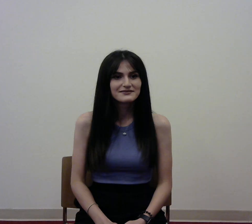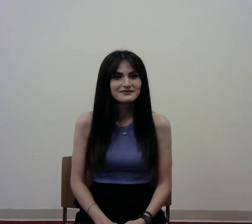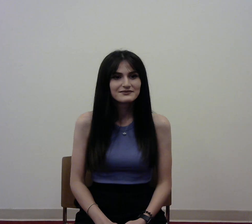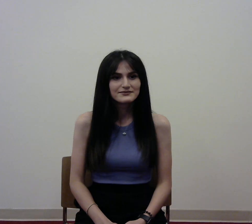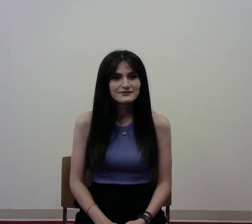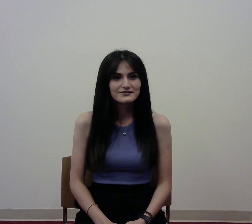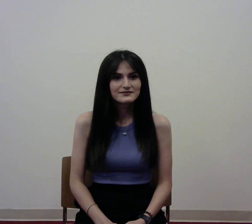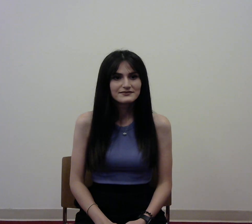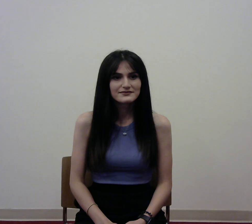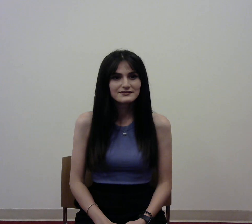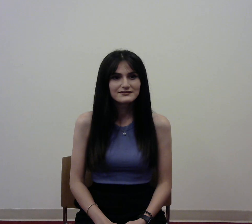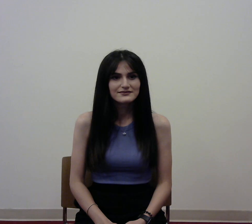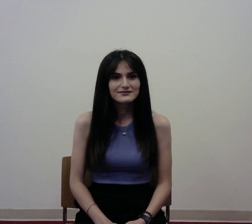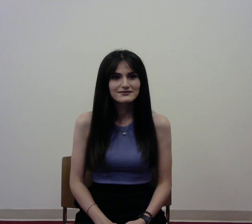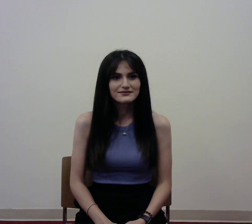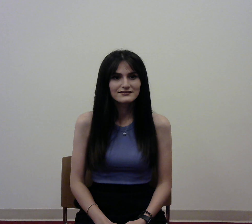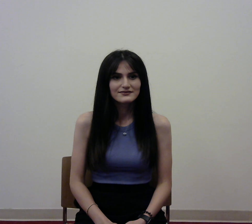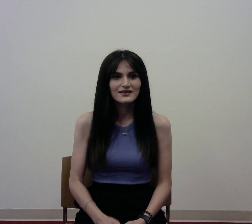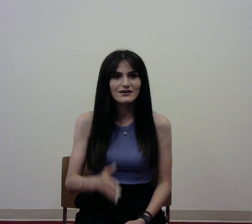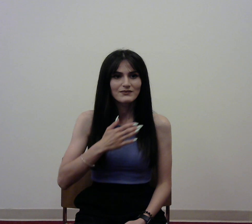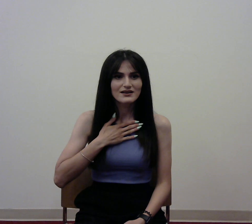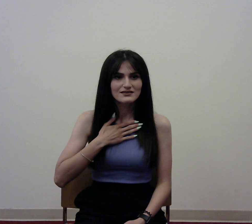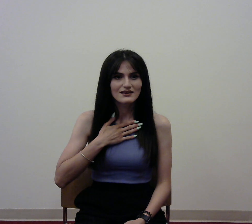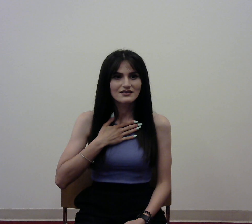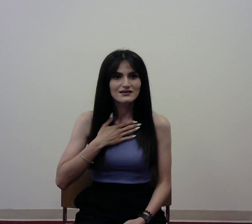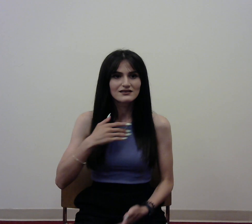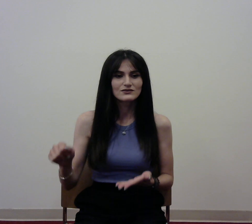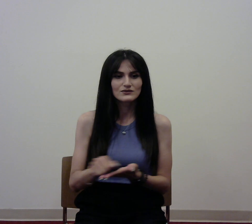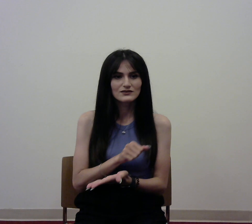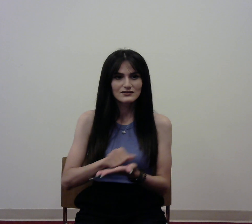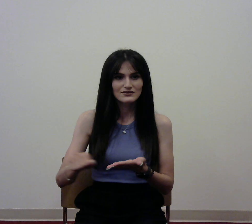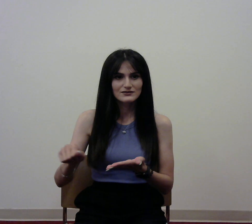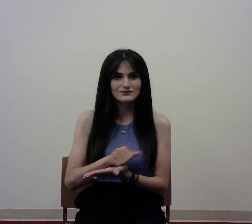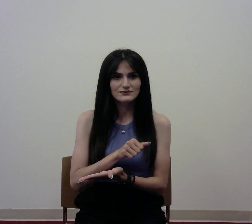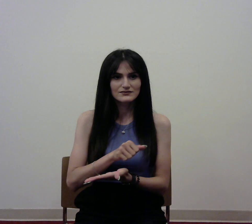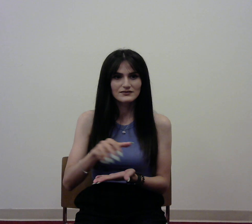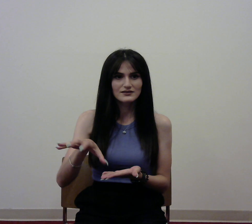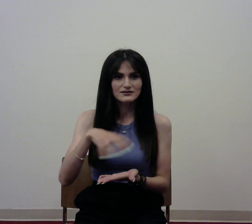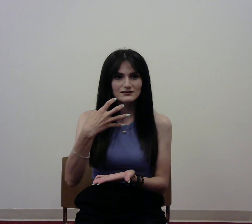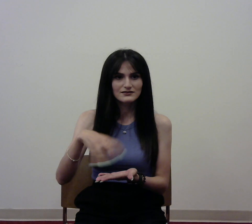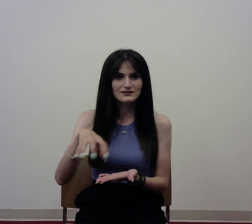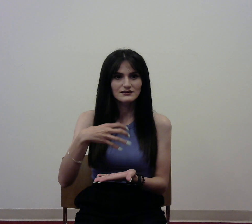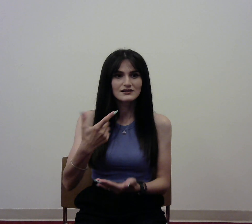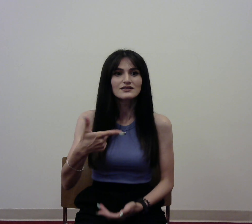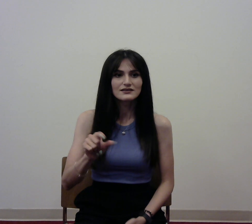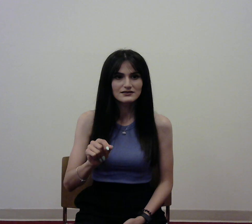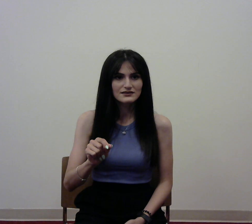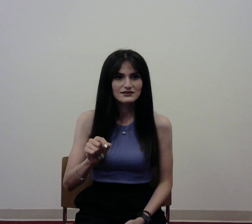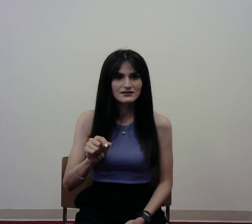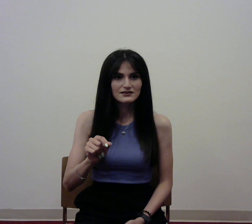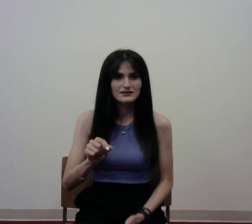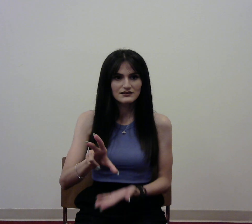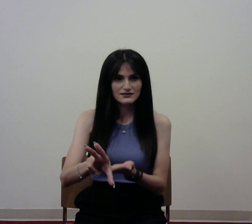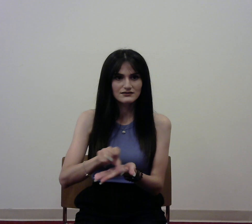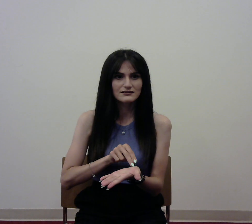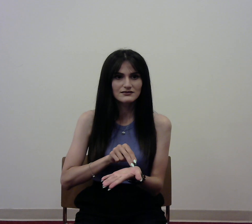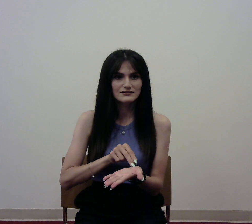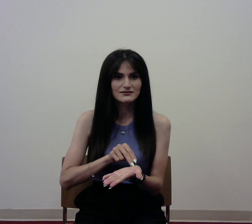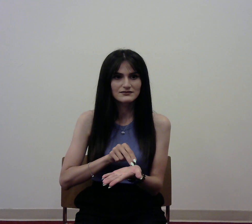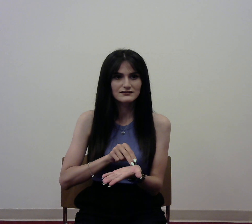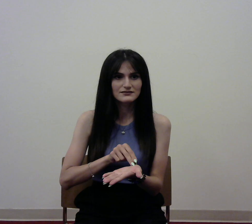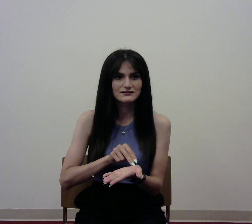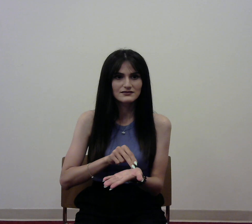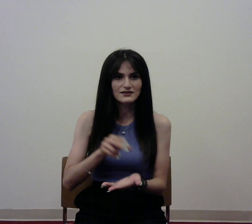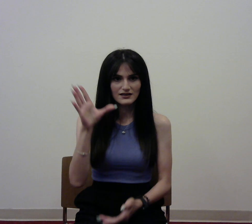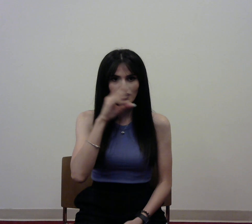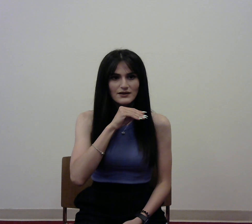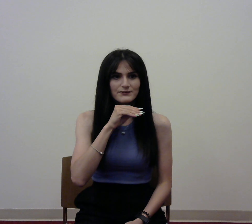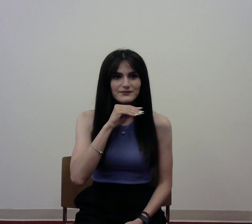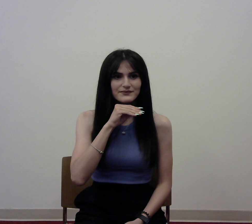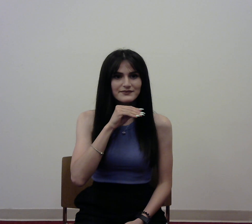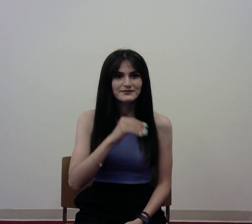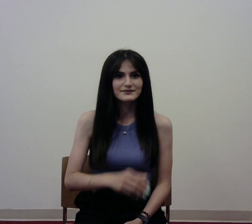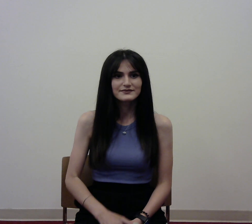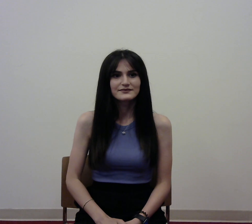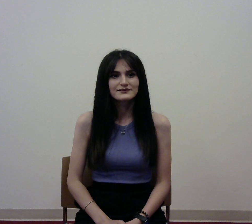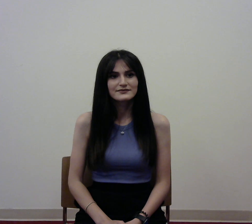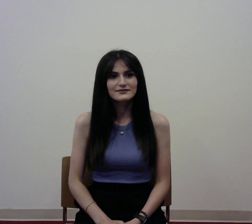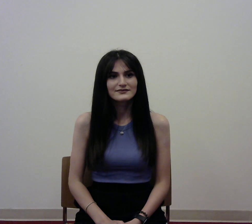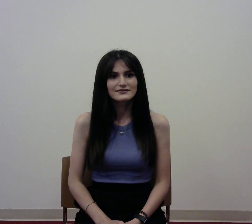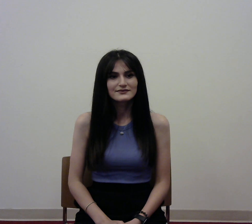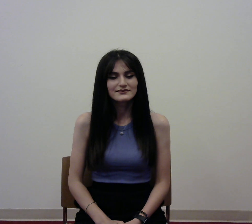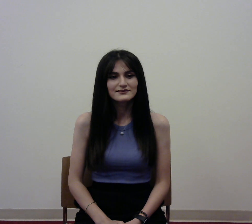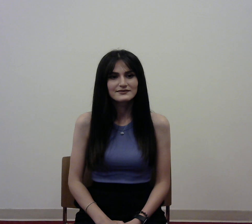Mən sənədlərin surətini harada çıxara bilərəm?